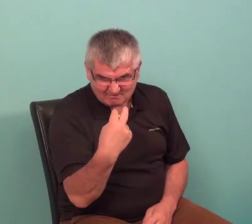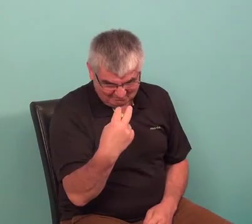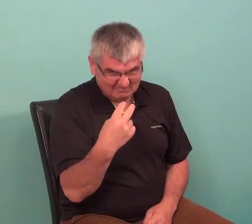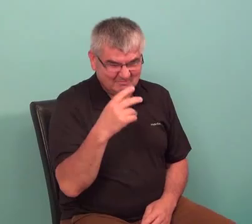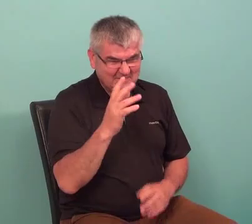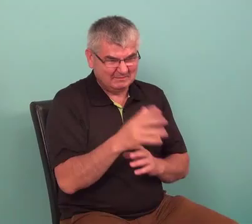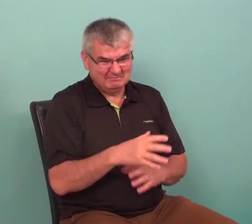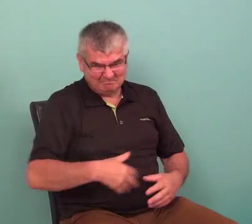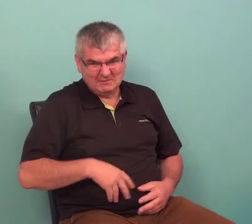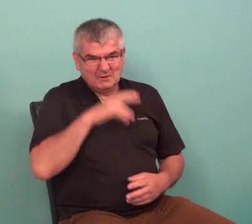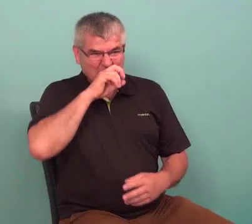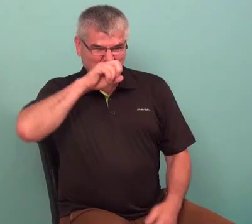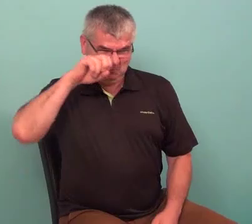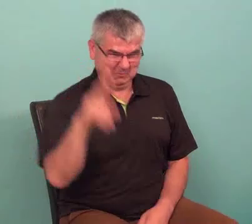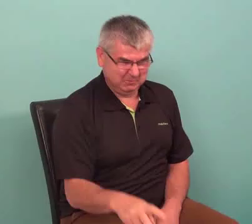Ryba nabiera wody, wyburza się i opluwa ją.